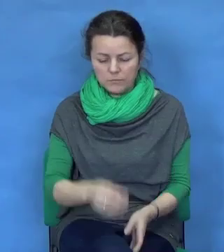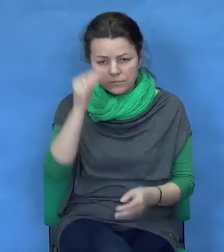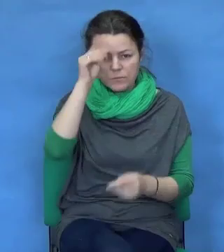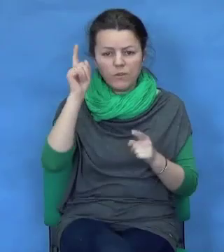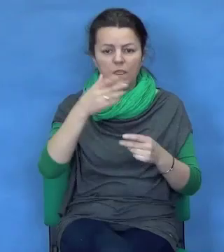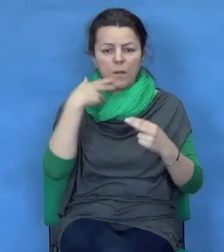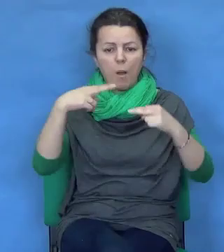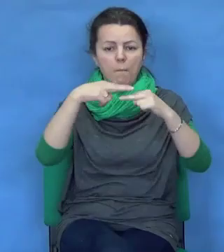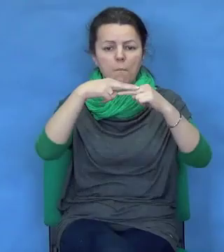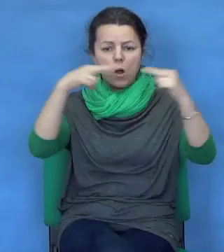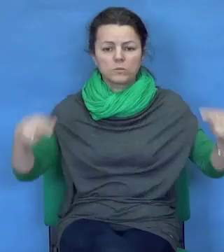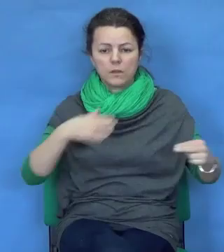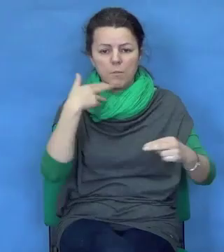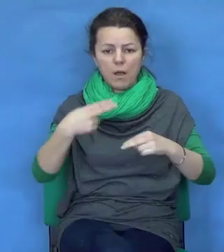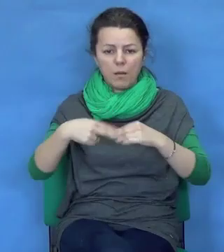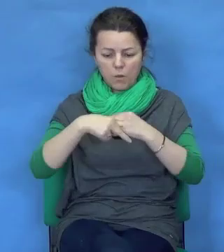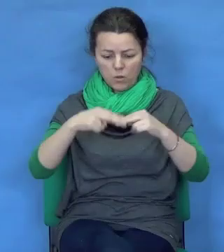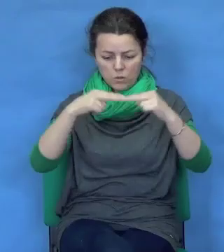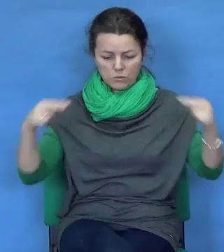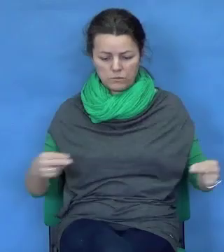Ostrzeżenie: "uwaga, nie ma mostu!".